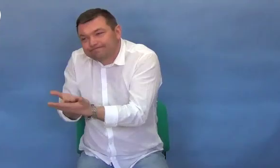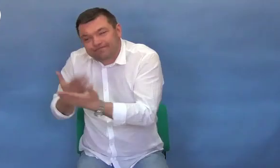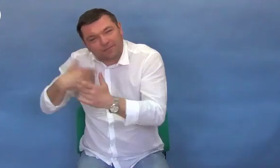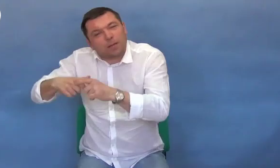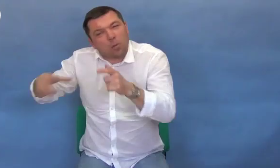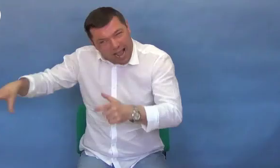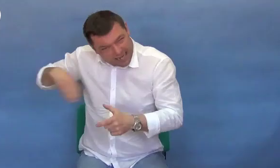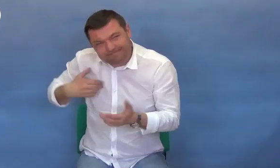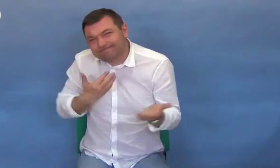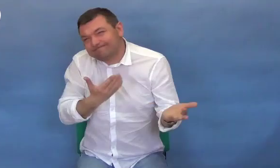Było to dawno, razem z kolegą załatwialiśmy.